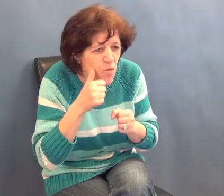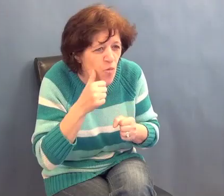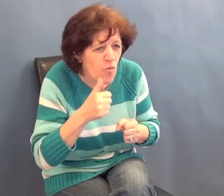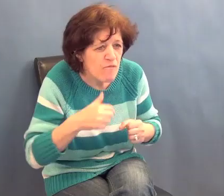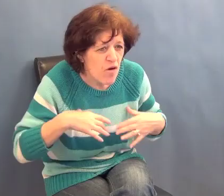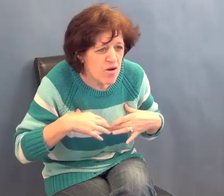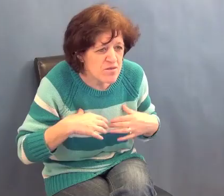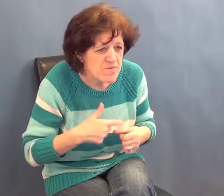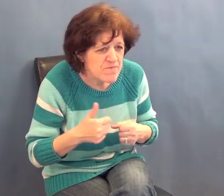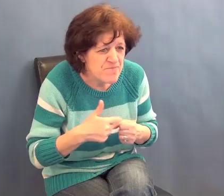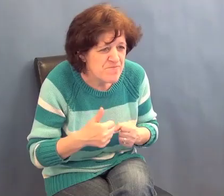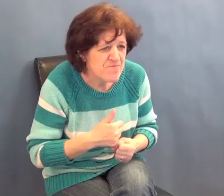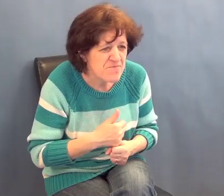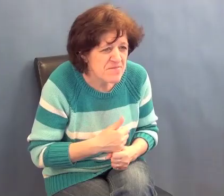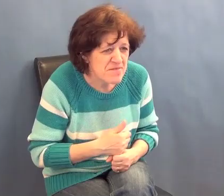Dwudziestego pierwszego mam wolne.